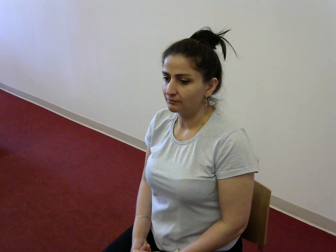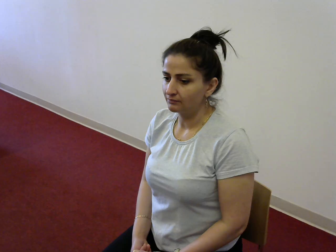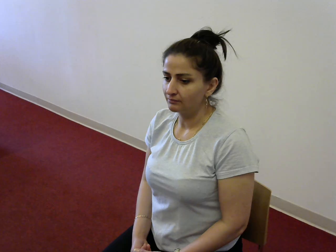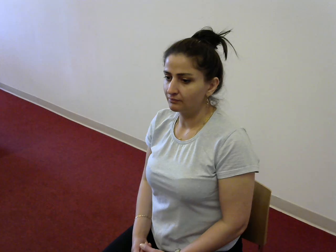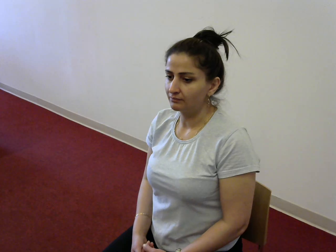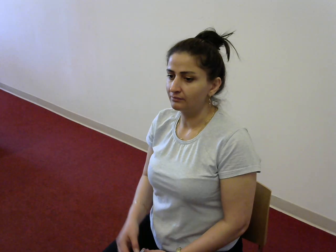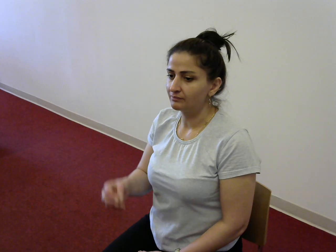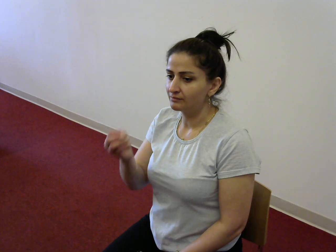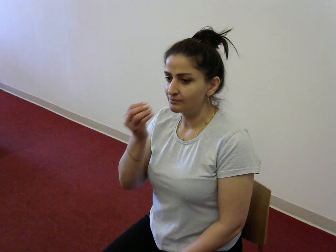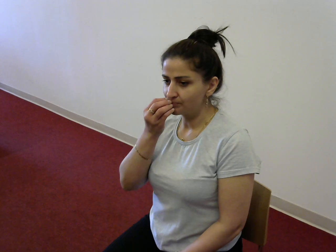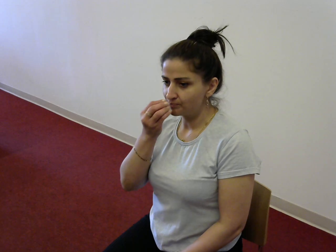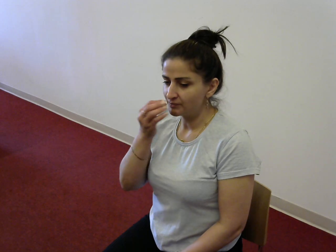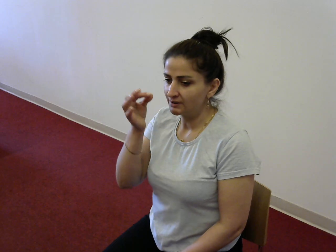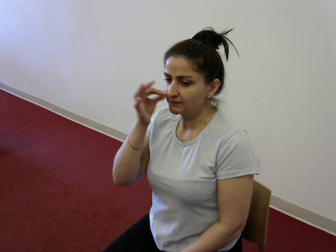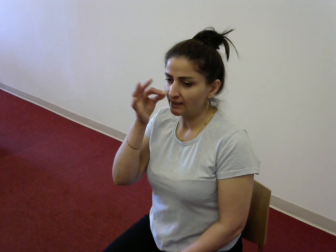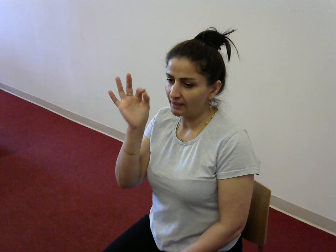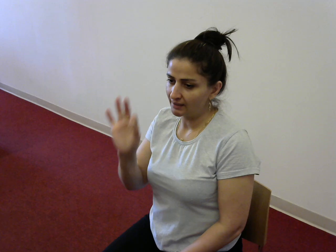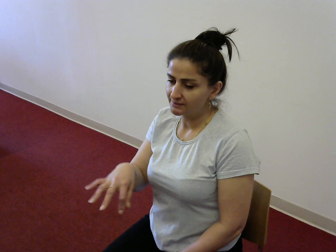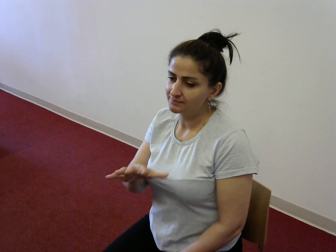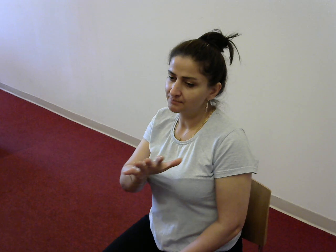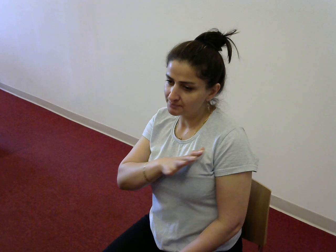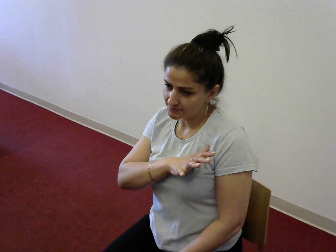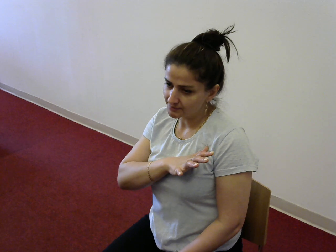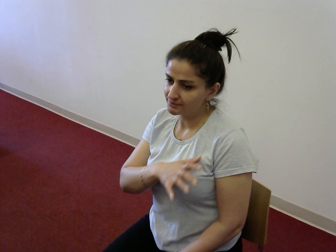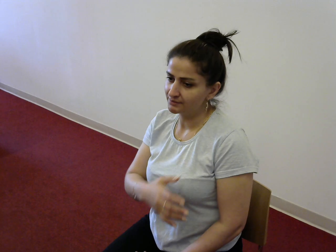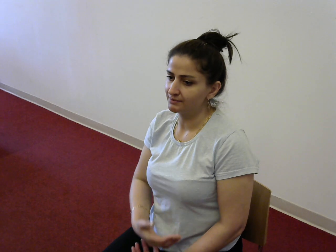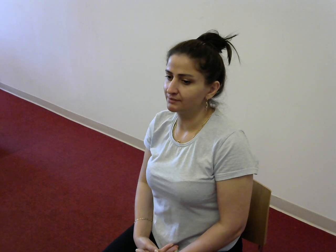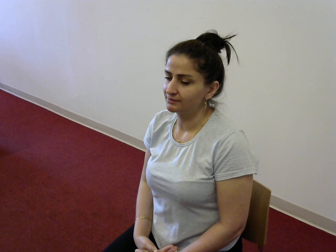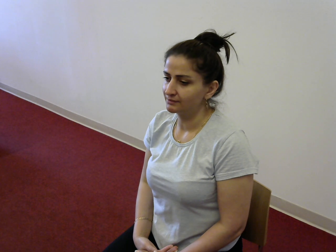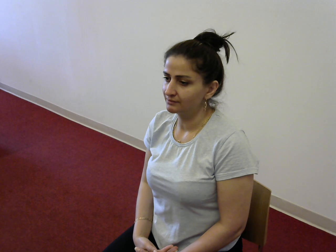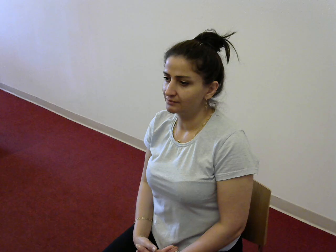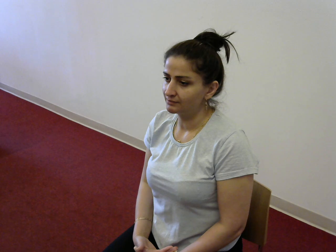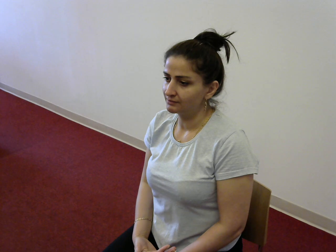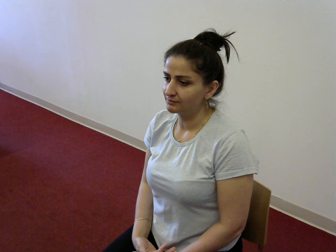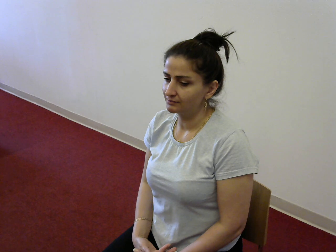Yemək dadlı idi